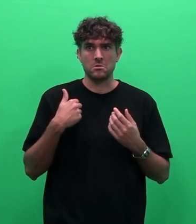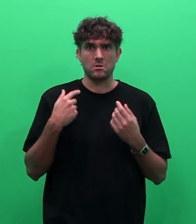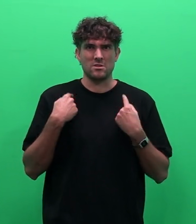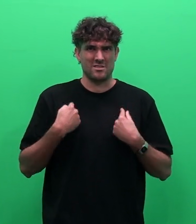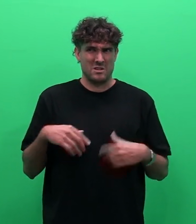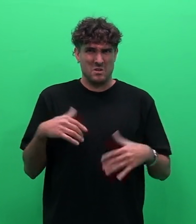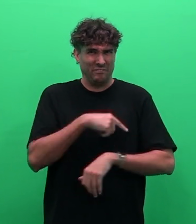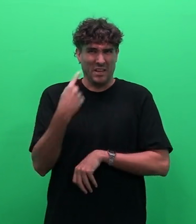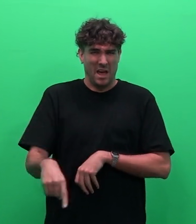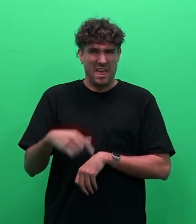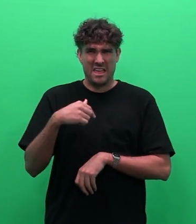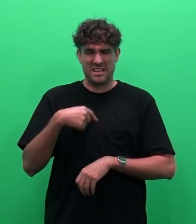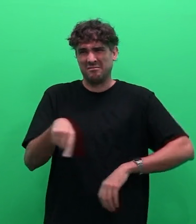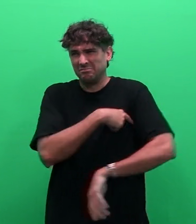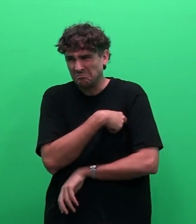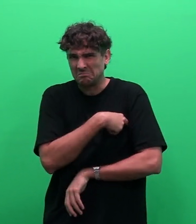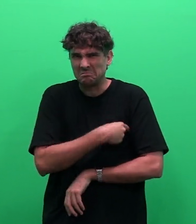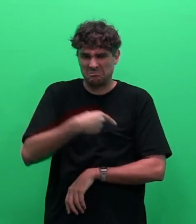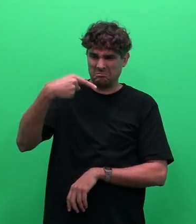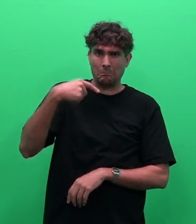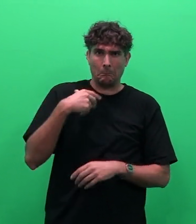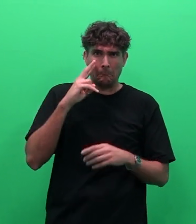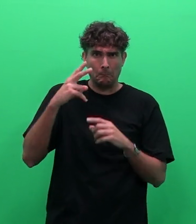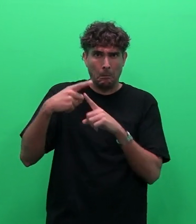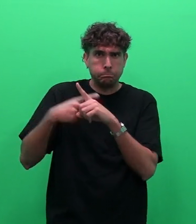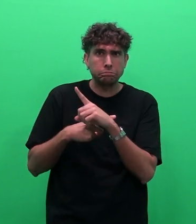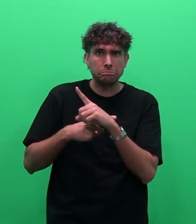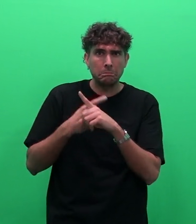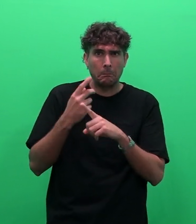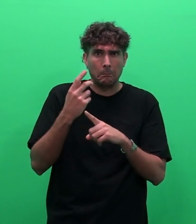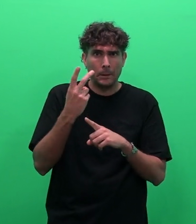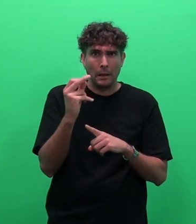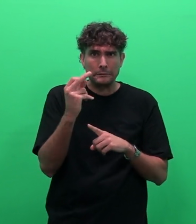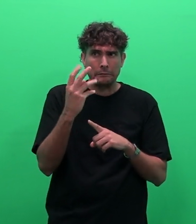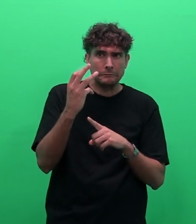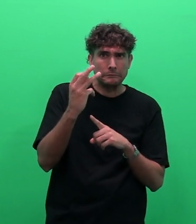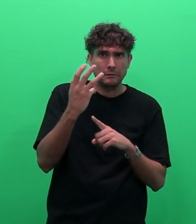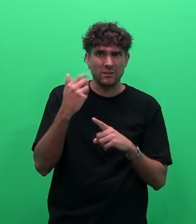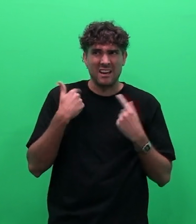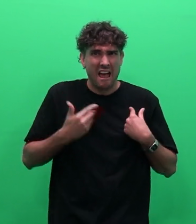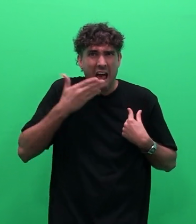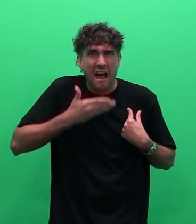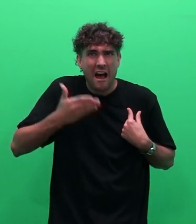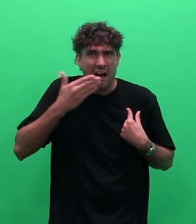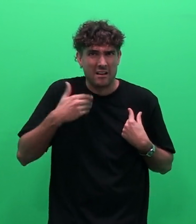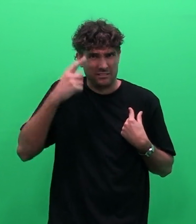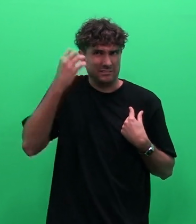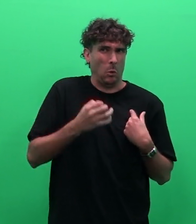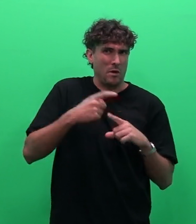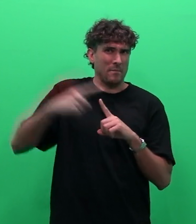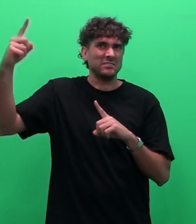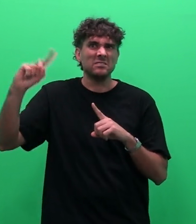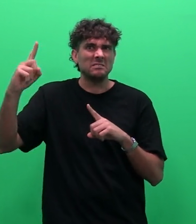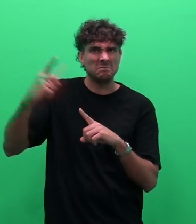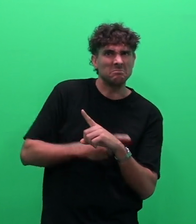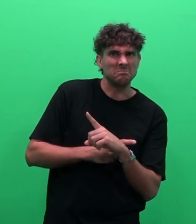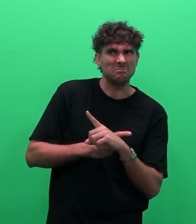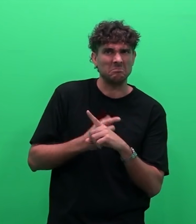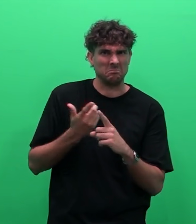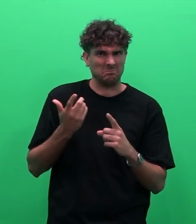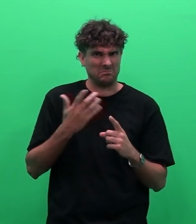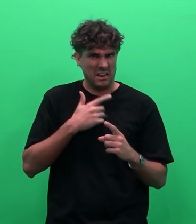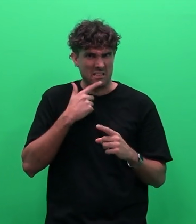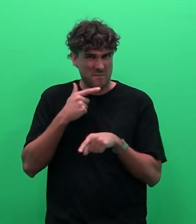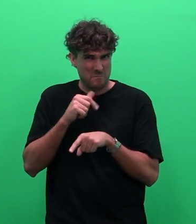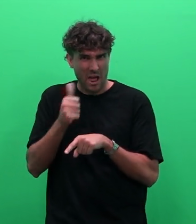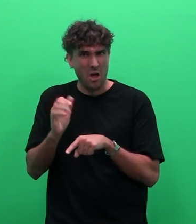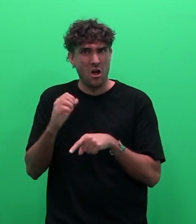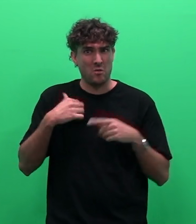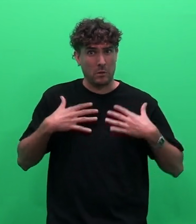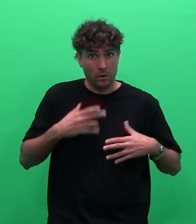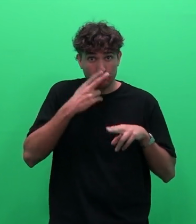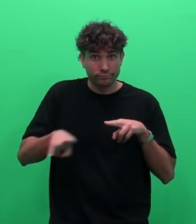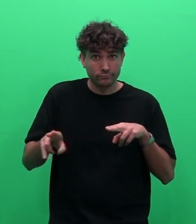Noto que tinc febre però em poso el termòmetre i veig que tinc la temperatura molt baixa, a vint o a trenta, però noto que tinc calor i penso que estaré a més temperatura, però la tinc molt baixa. Això vol dir que hi ha alguna cosa malament o passa alguna cosa estranya al meu cos?